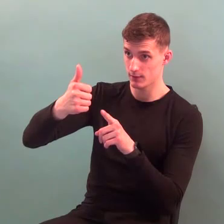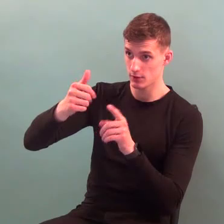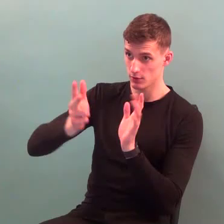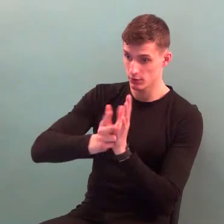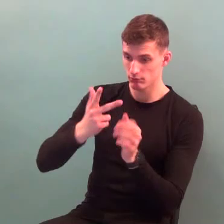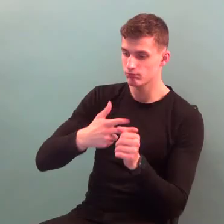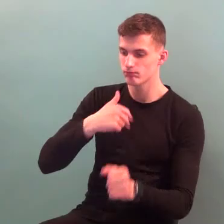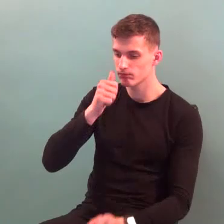O osiemnastej trzydzieści ja nie mogę.